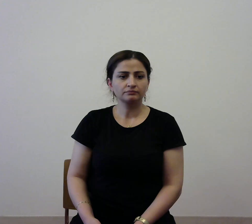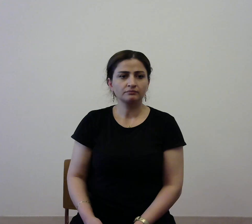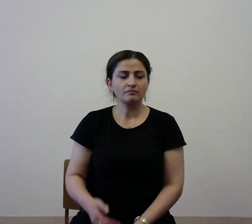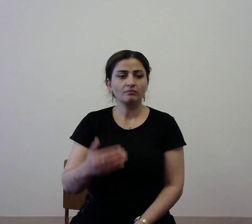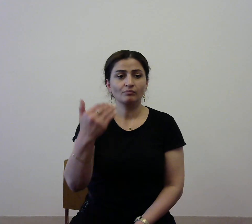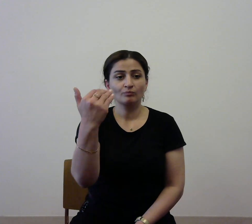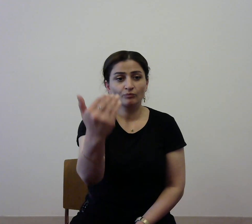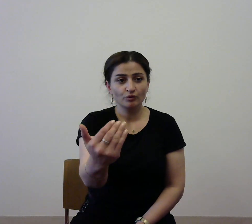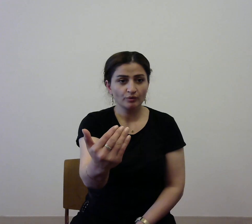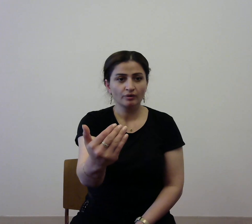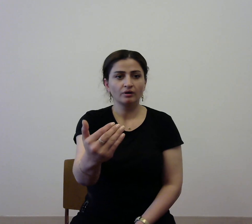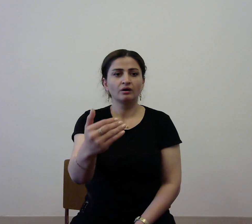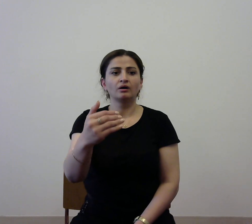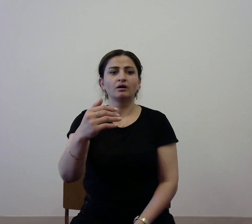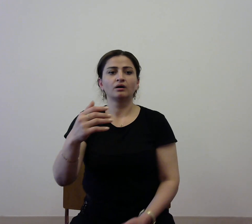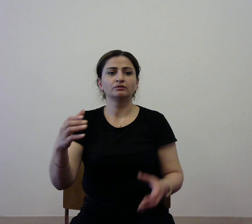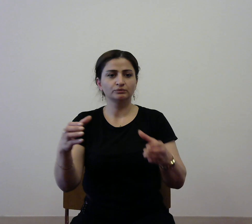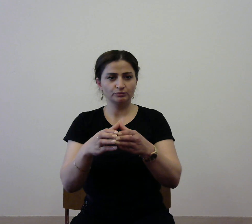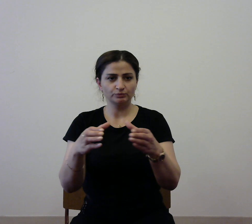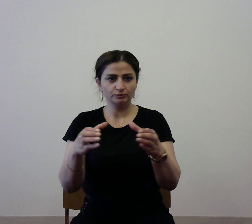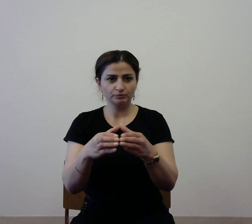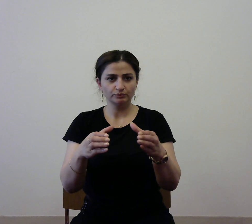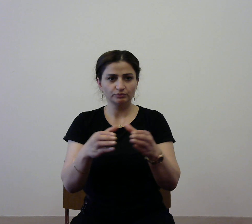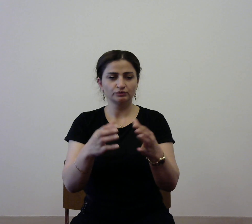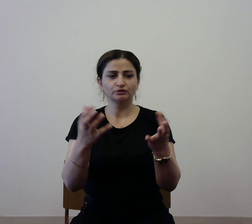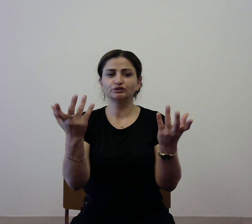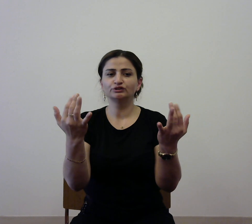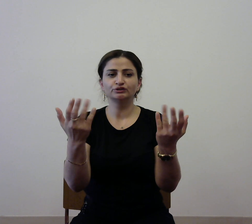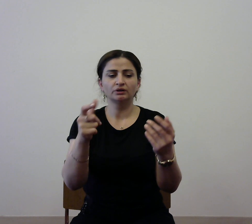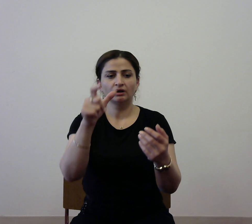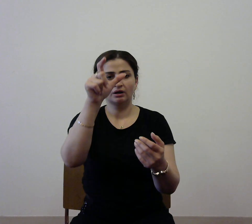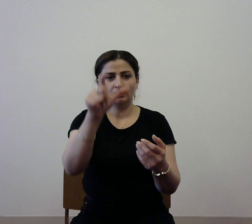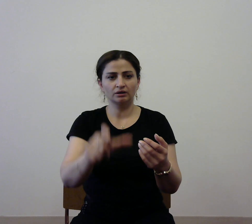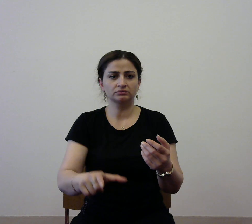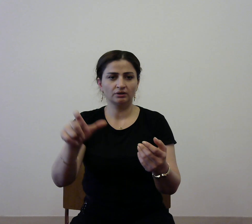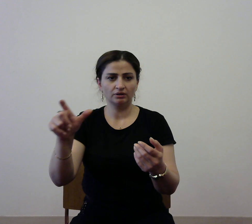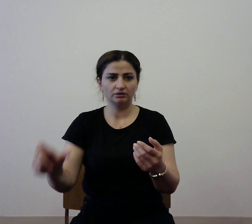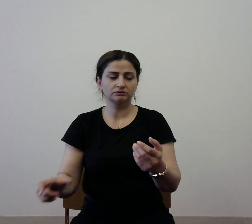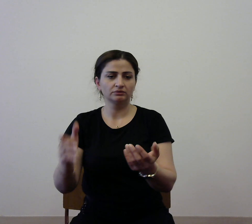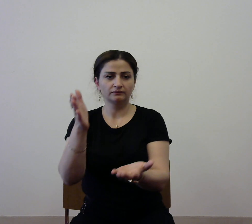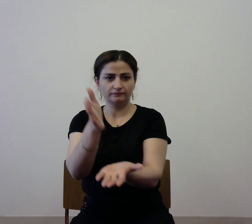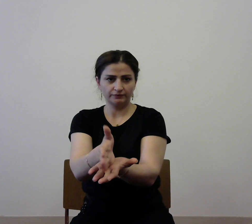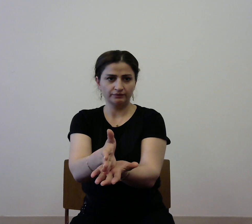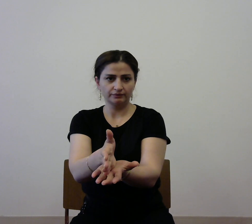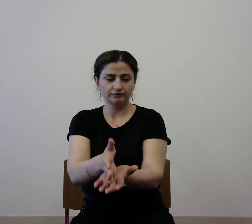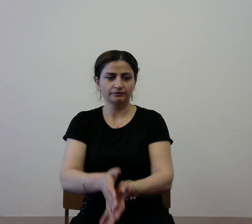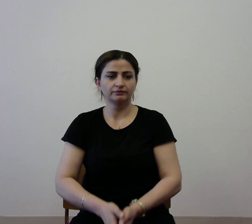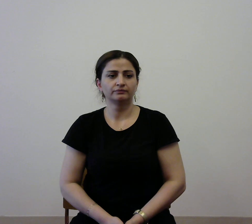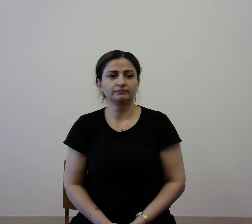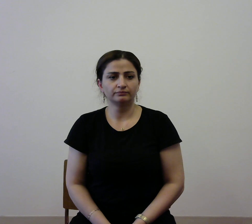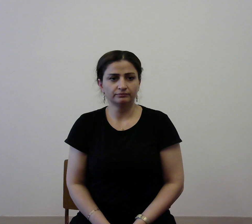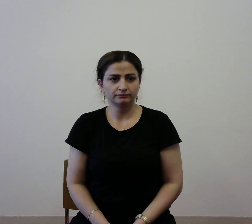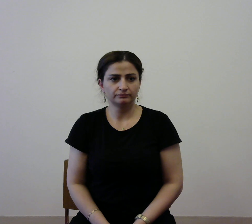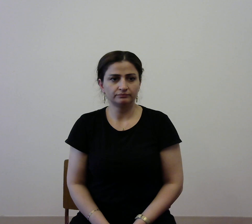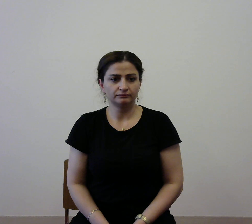Sizin komandada neçə nəfər var?